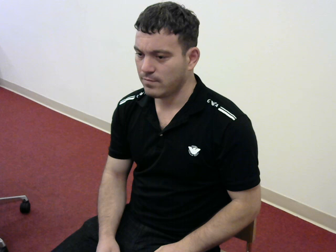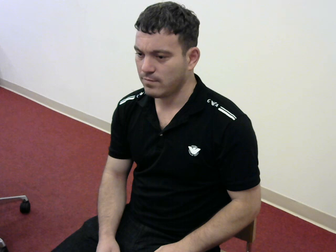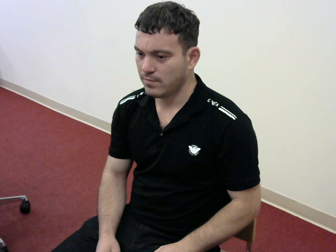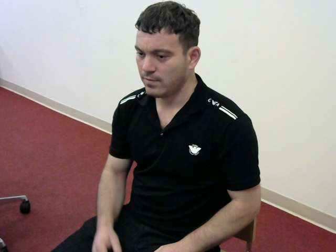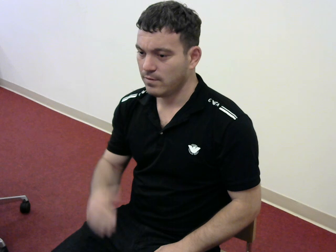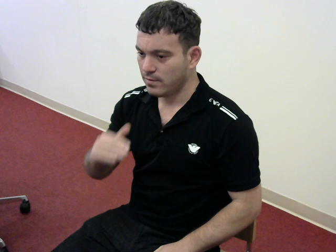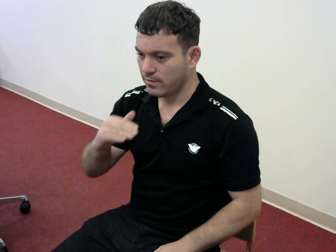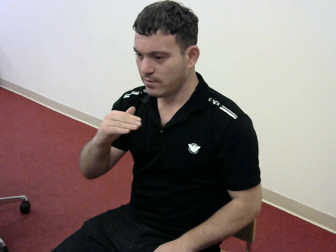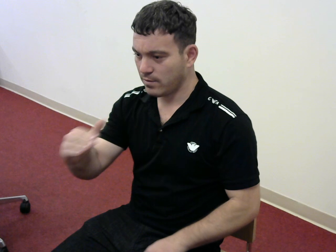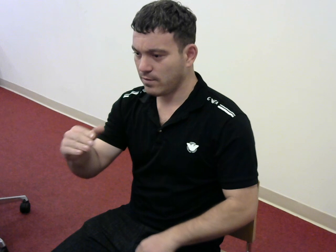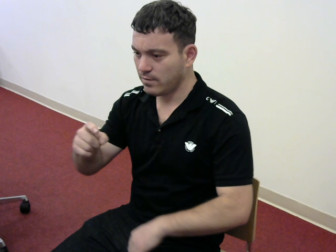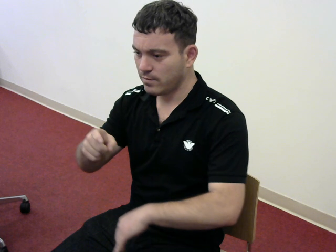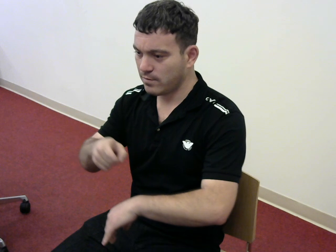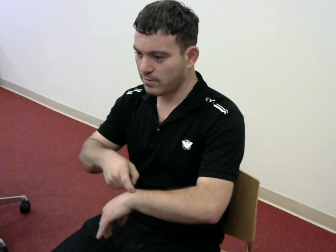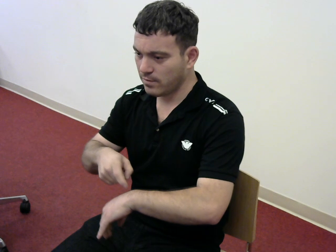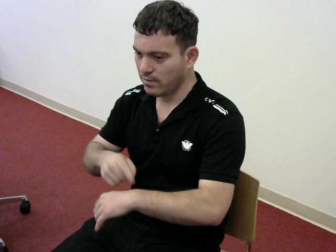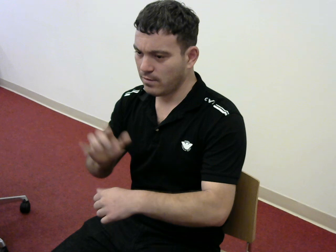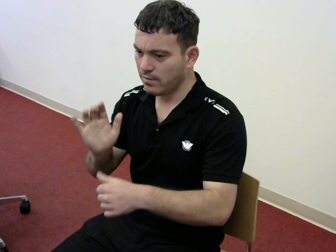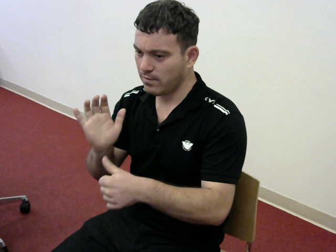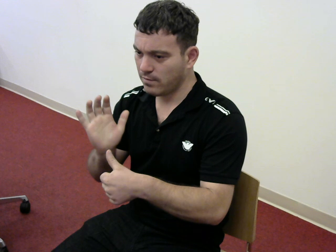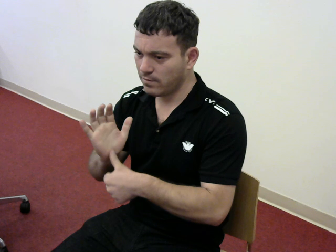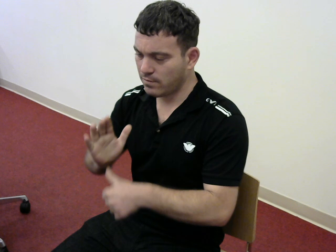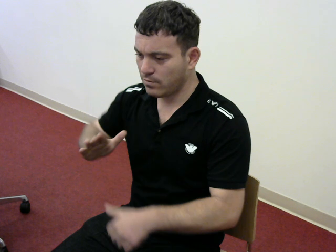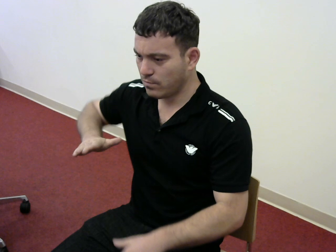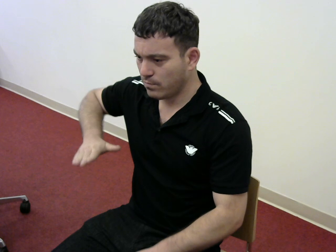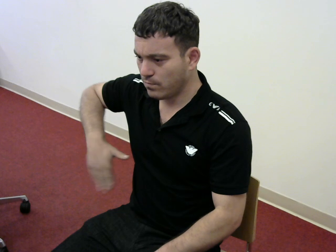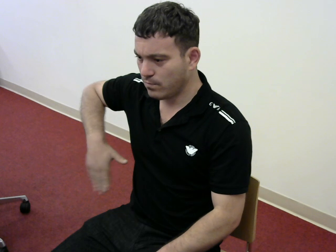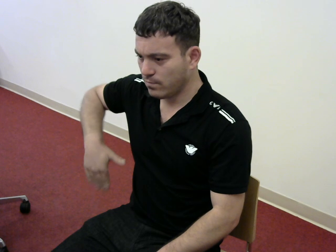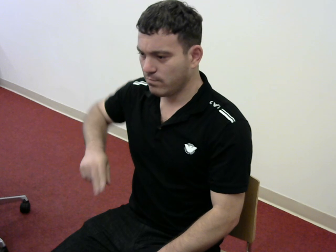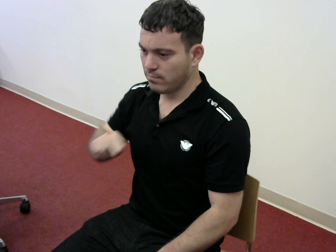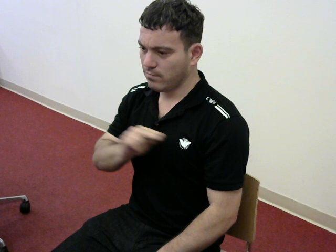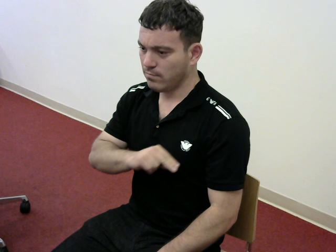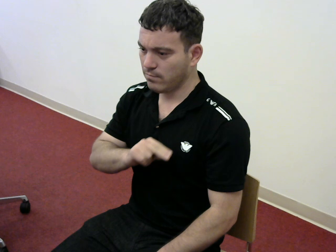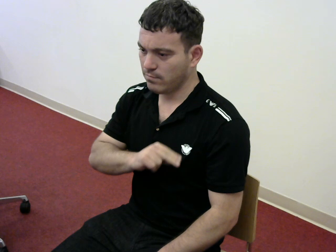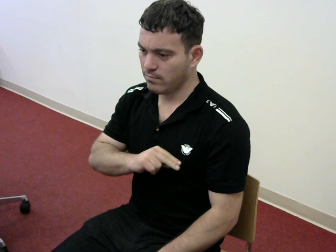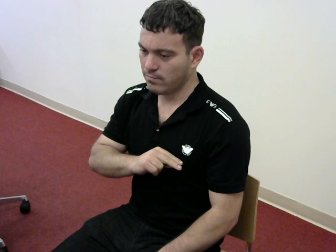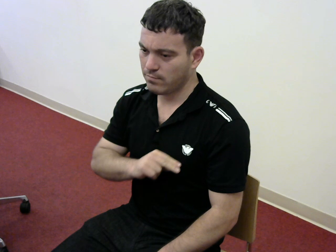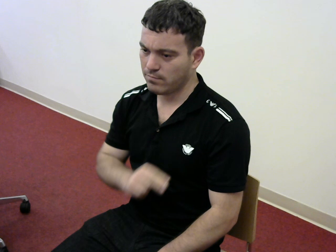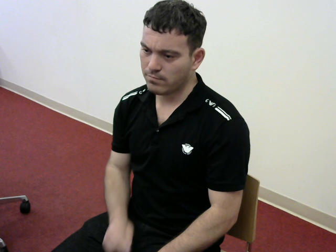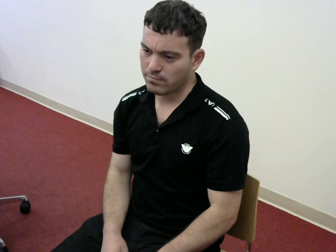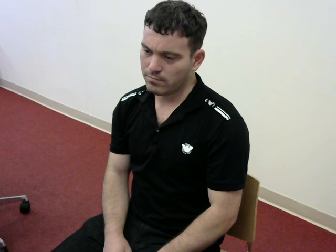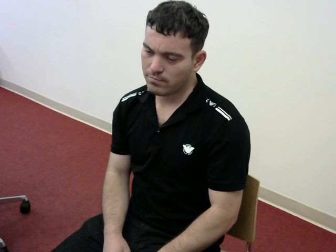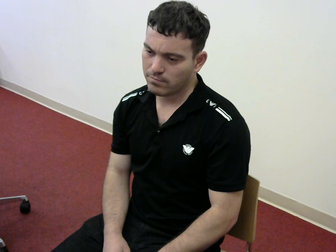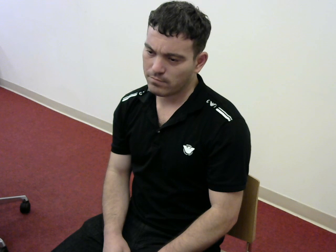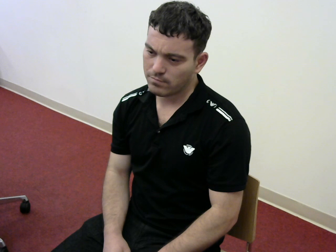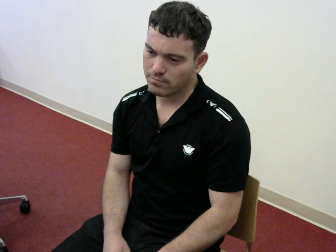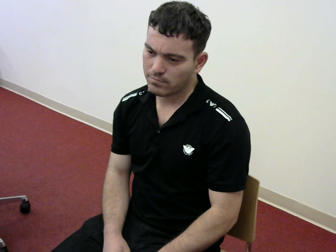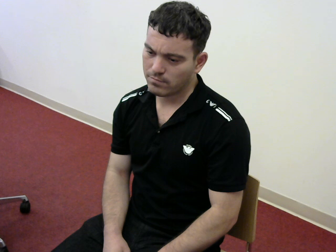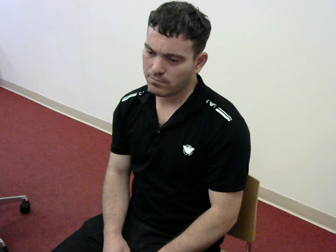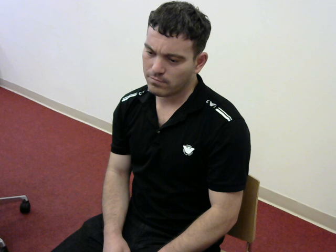Siz saat 6-dan sonra işləyirsiz?